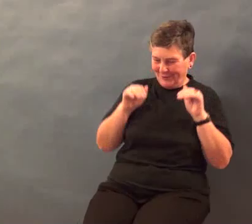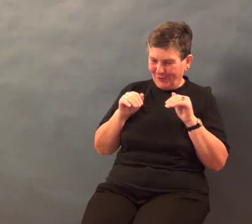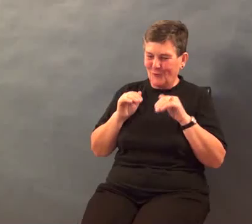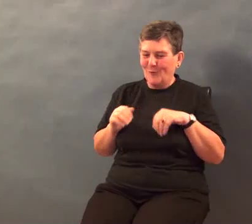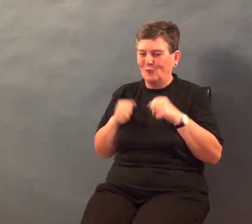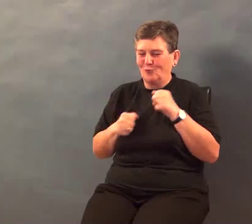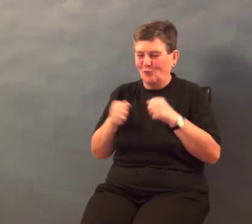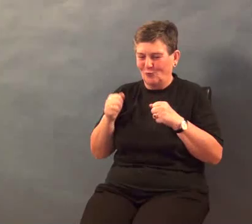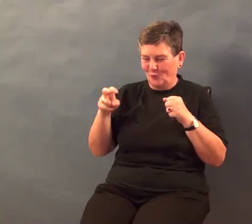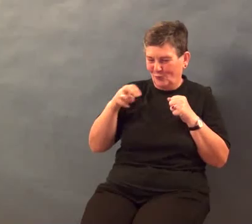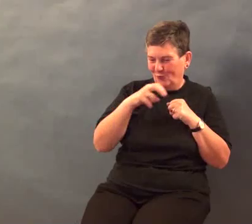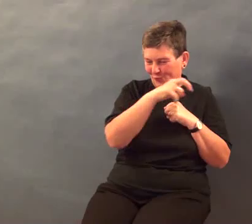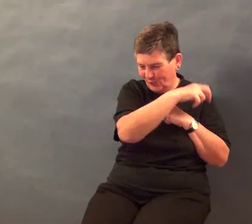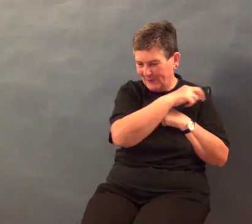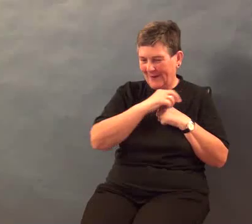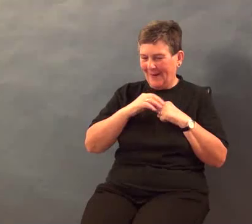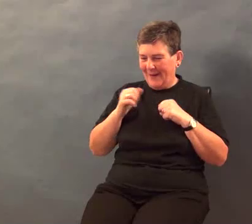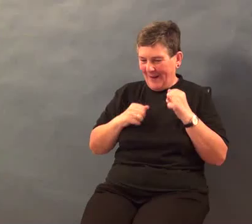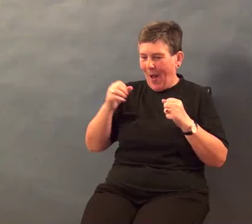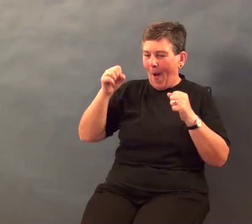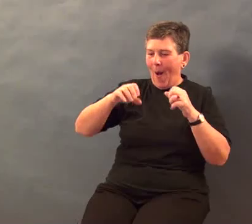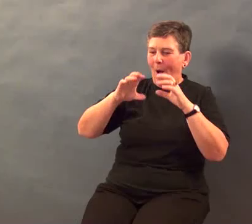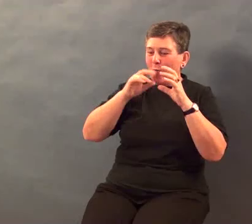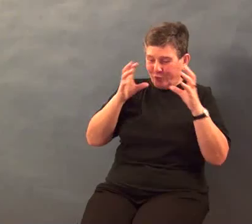Ptaszek pobiegł po kulę.